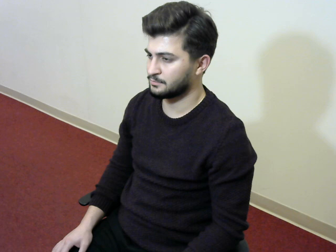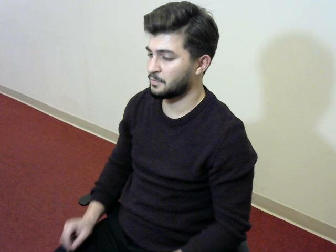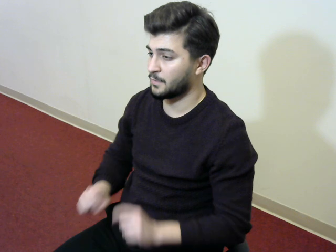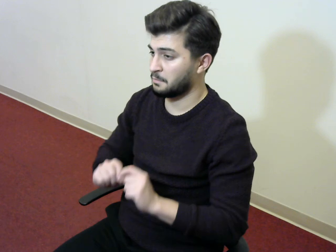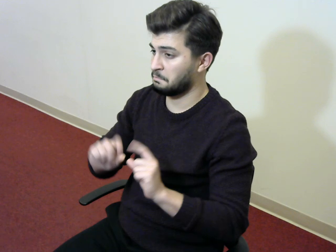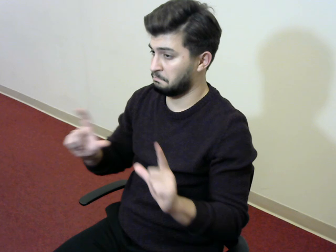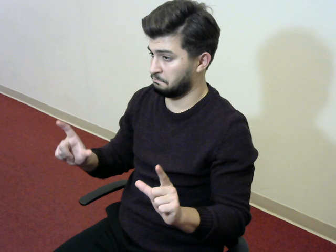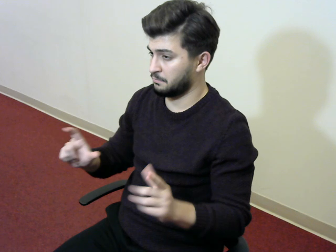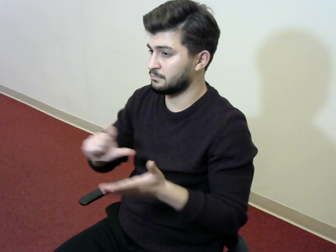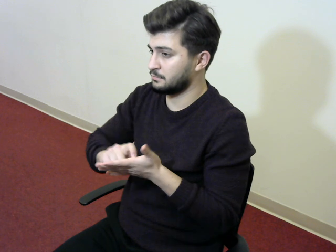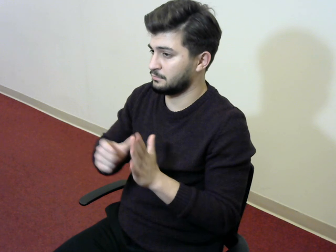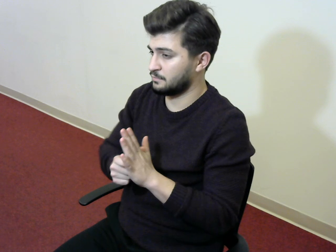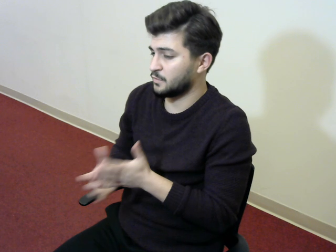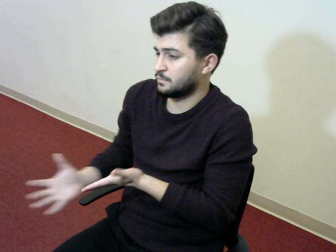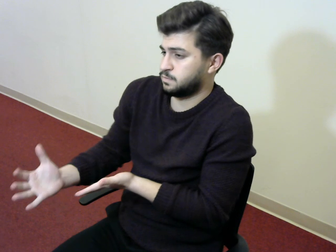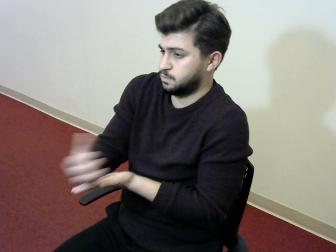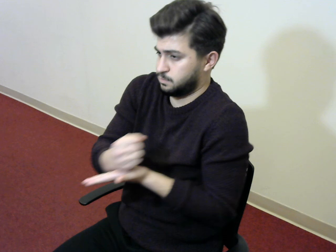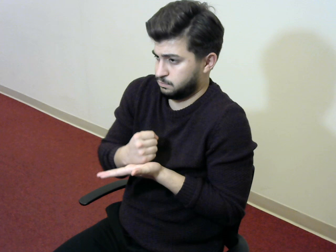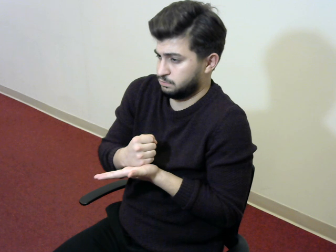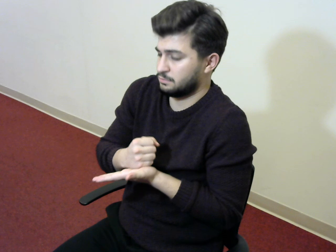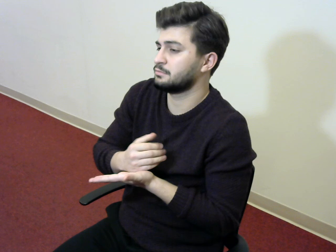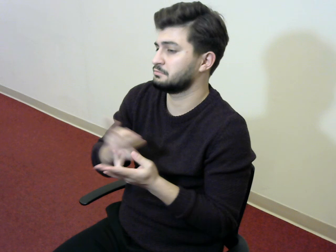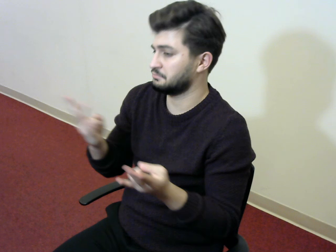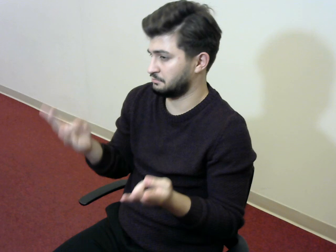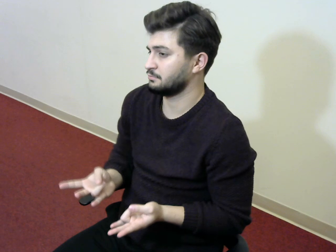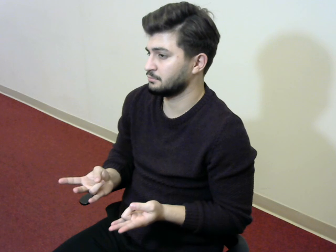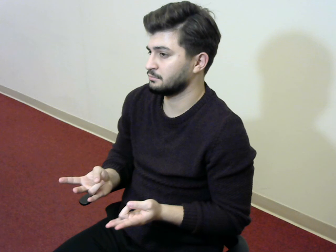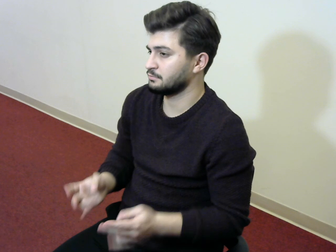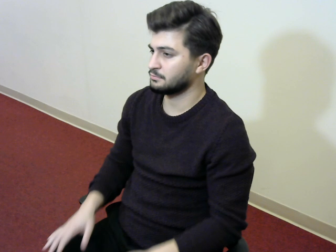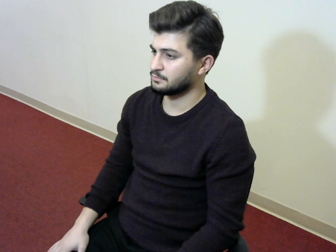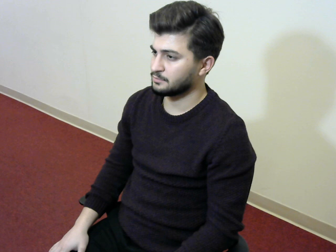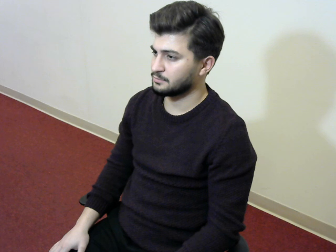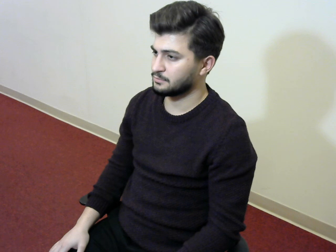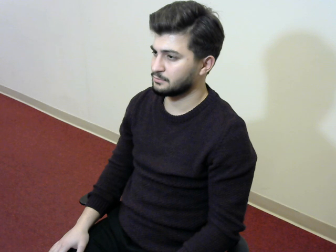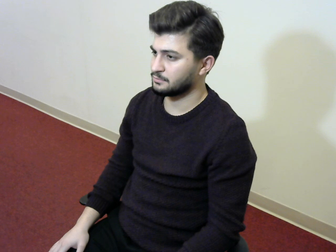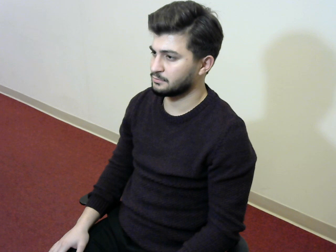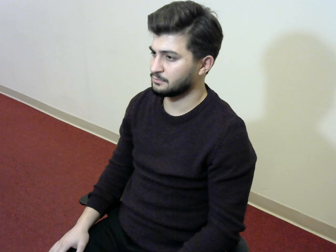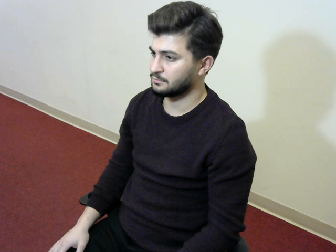Məktəbdə otaqları yığışdırmaq lazımdır